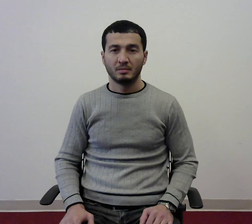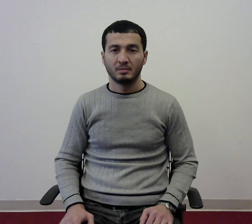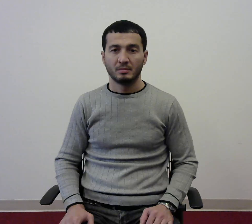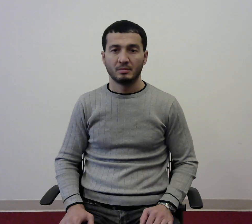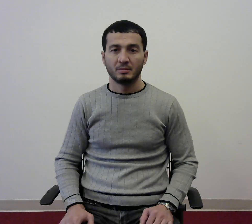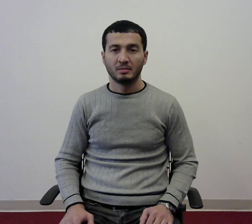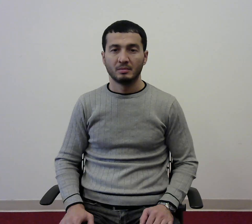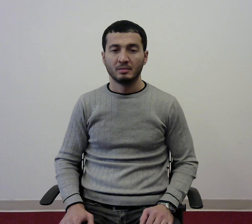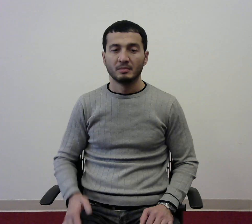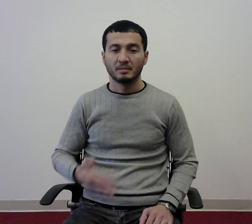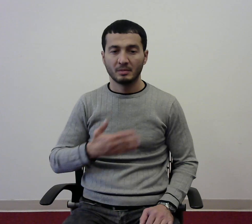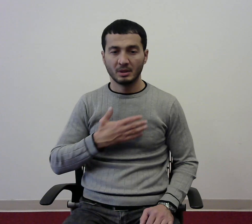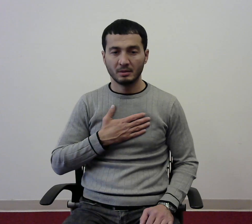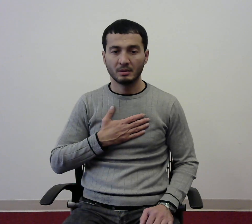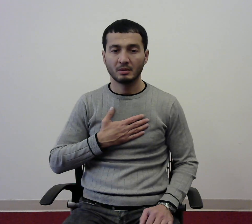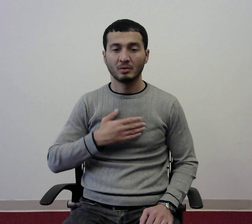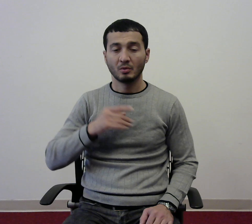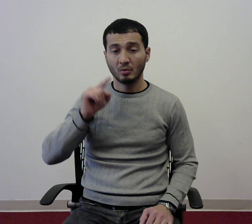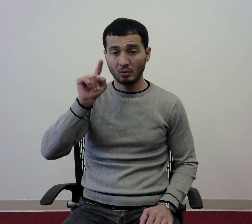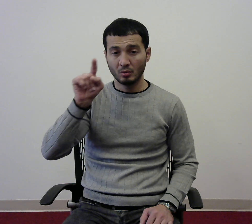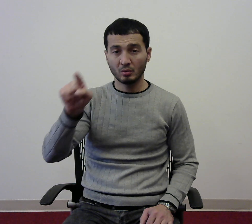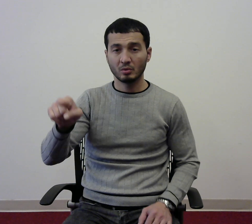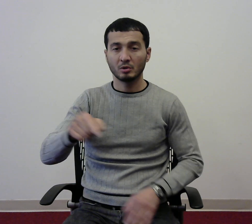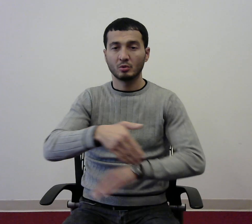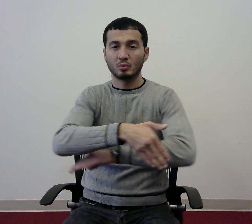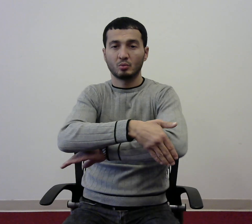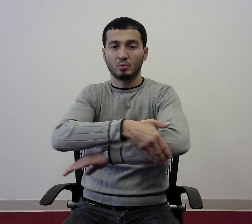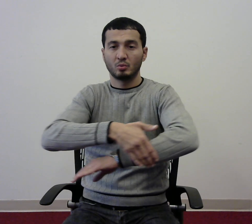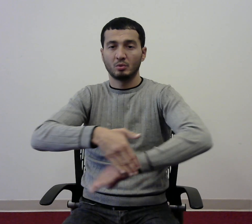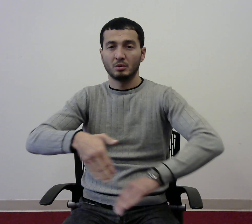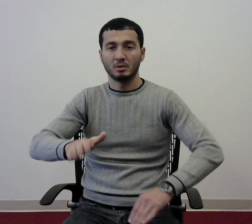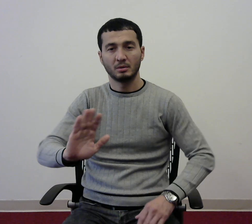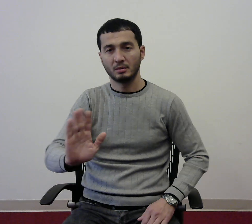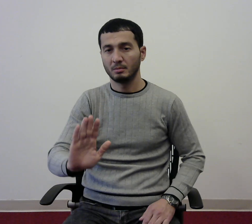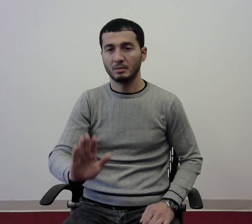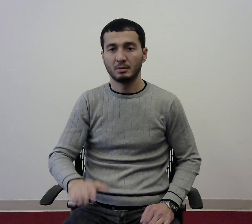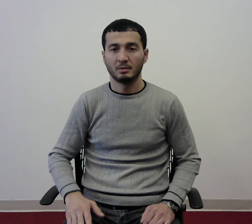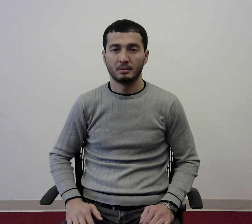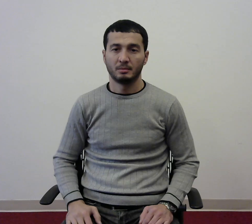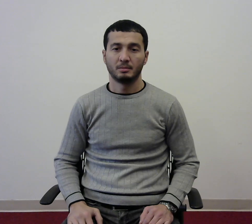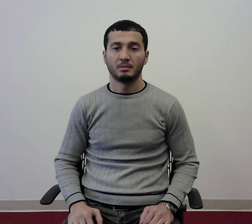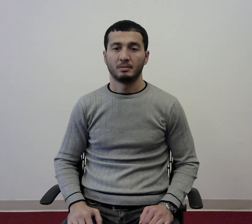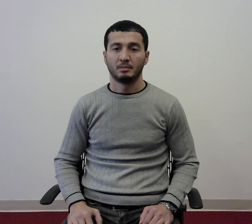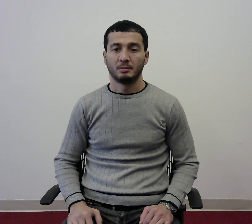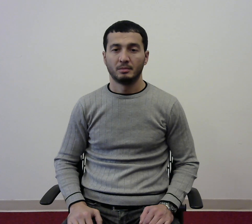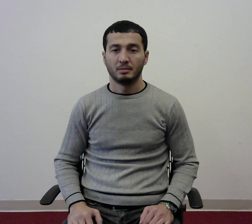Mənə oranın ünvanını deyin